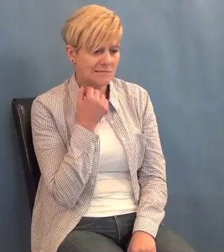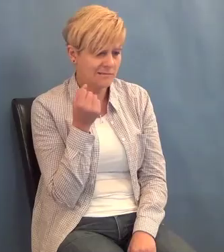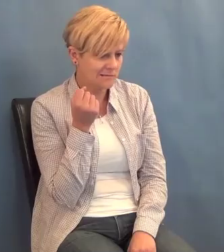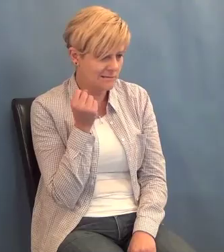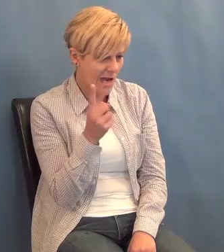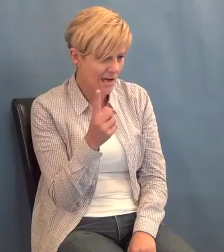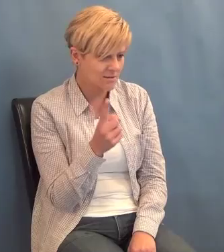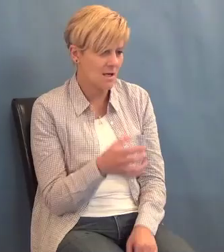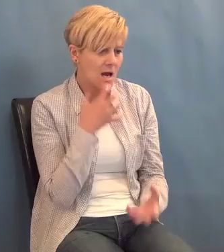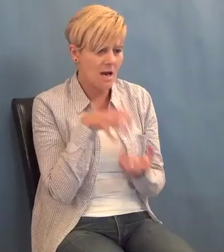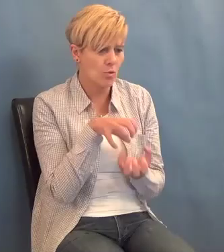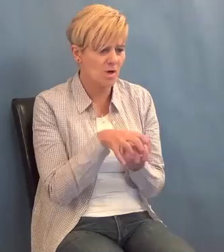Alkohol... zakaz